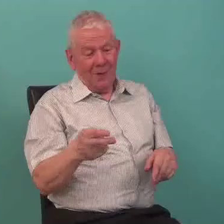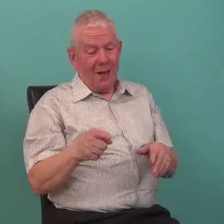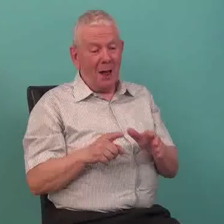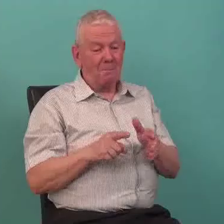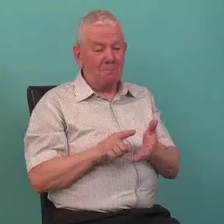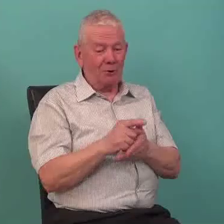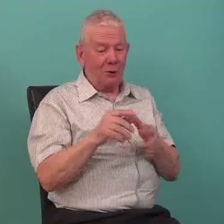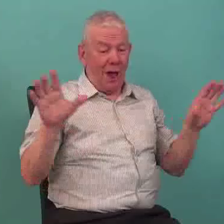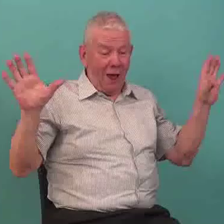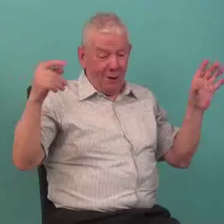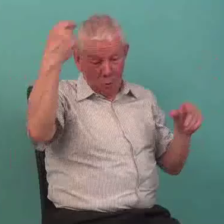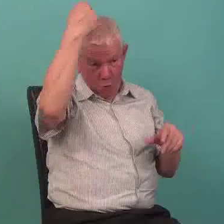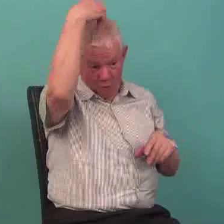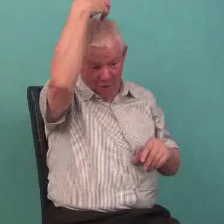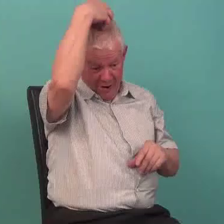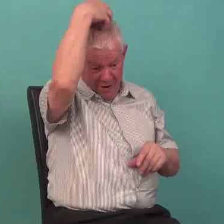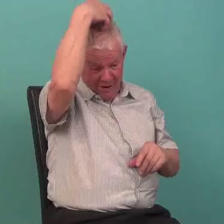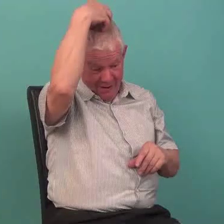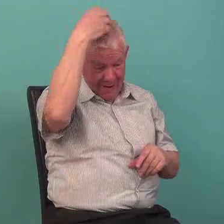Mysz ma podniesione ręce, coś ma na głowie.